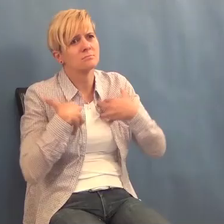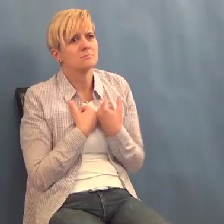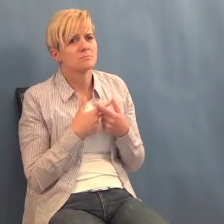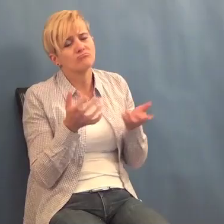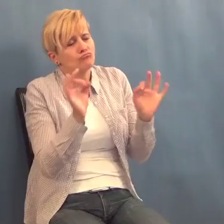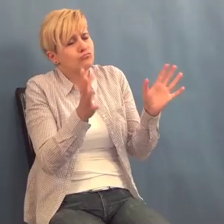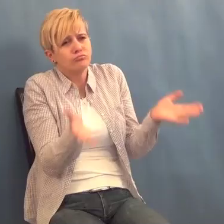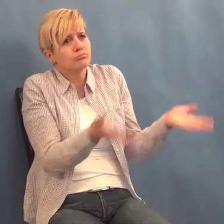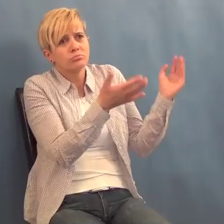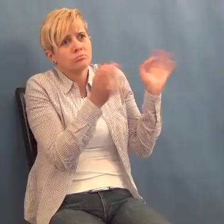A oni na to, że w porządku, niech idzie.